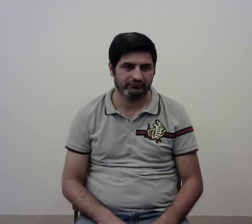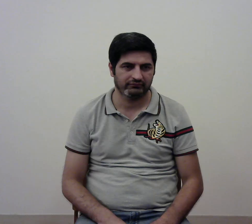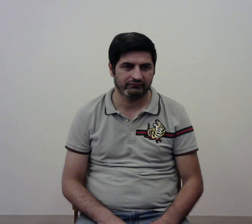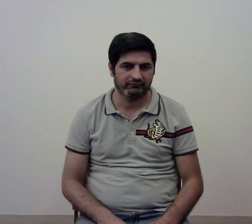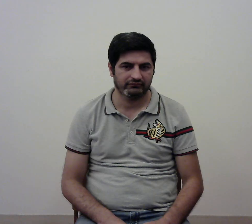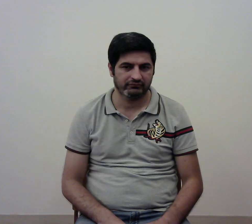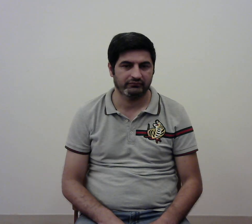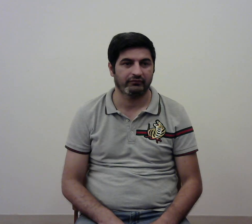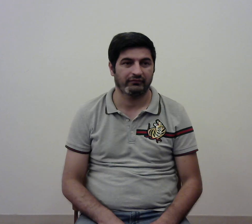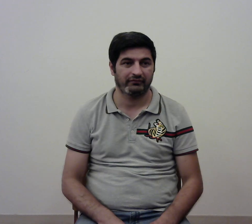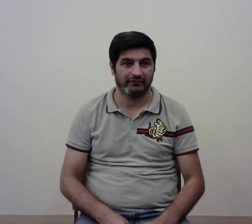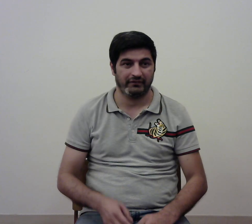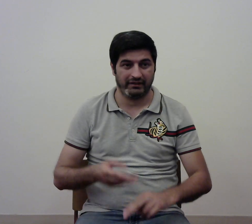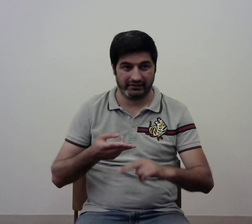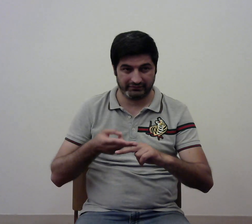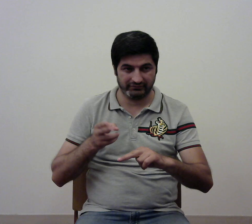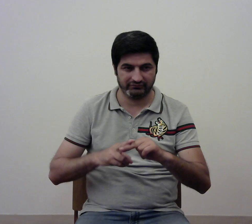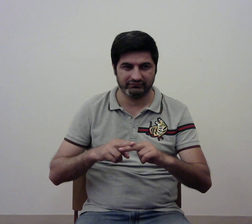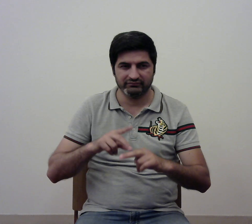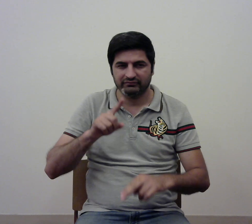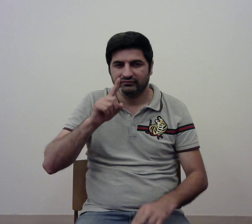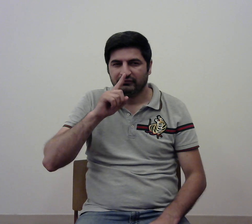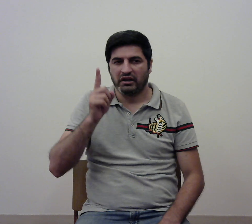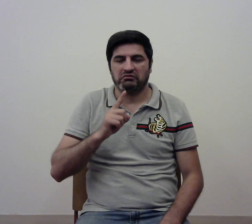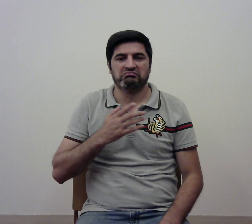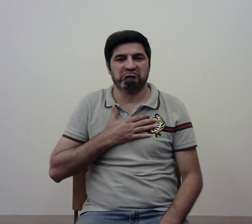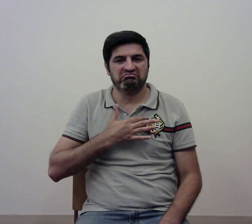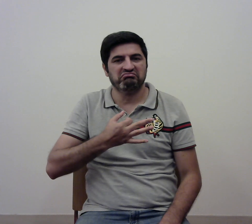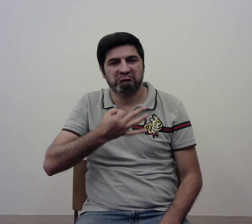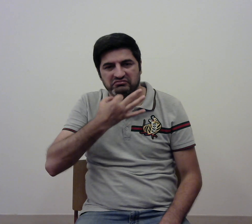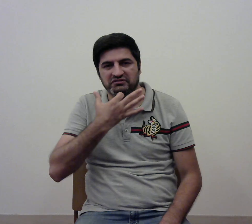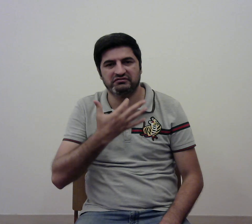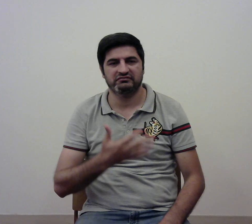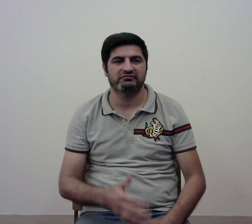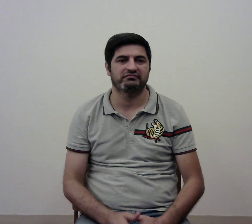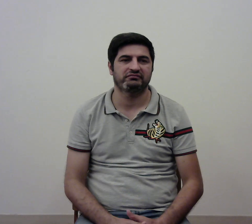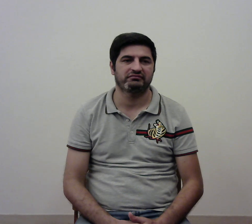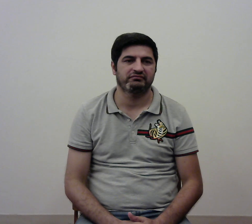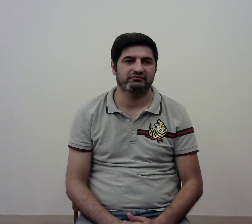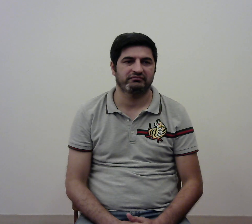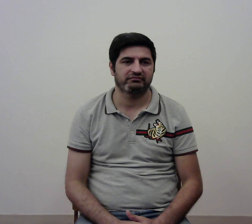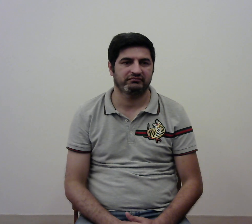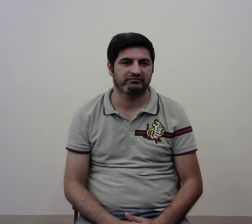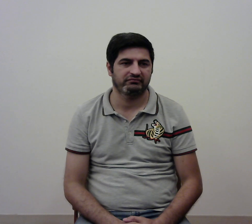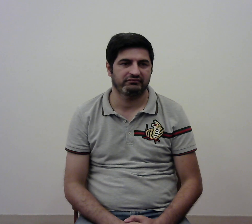Bu ətir mənim xoşuma gəlir